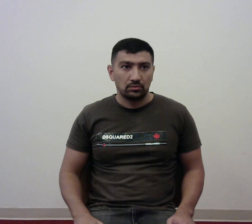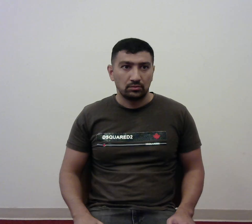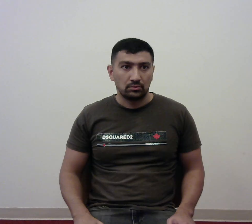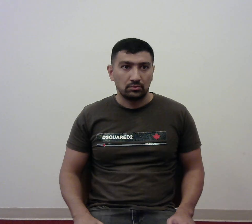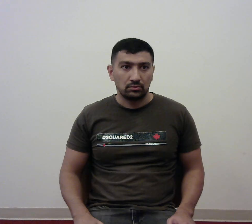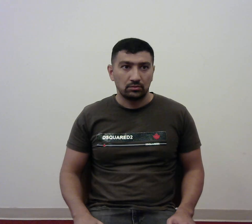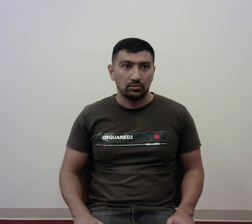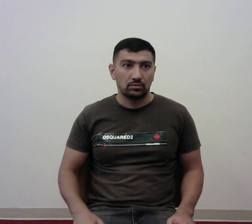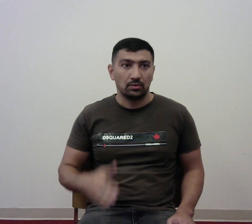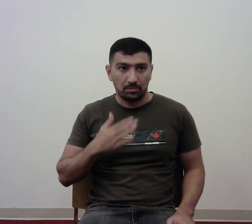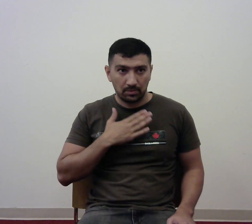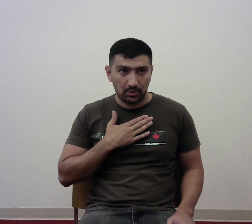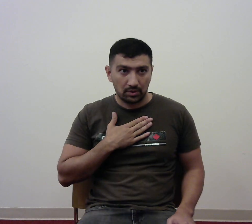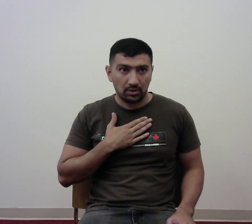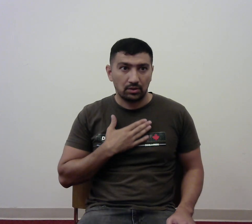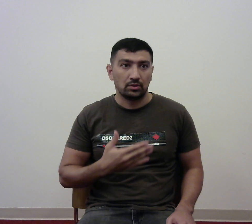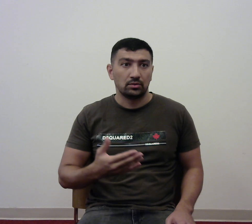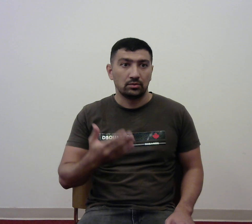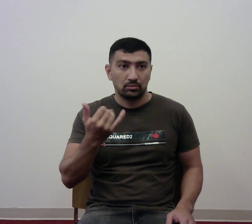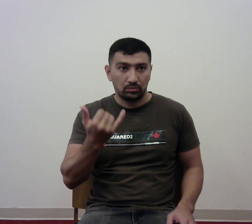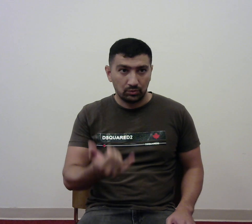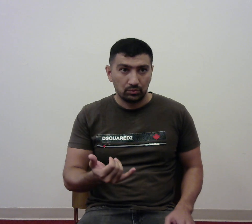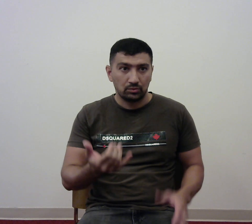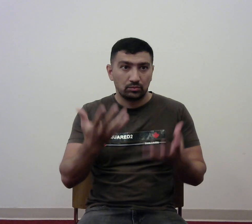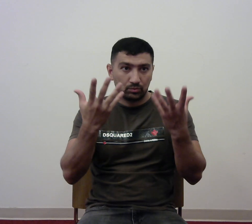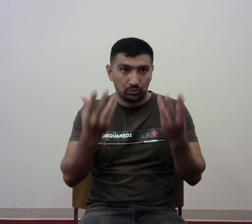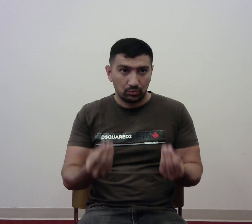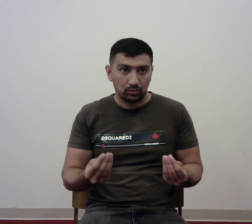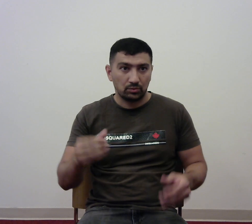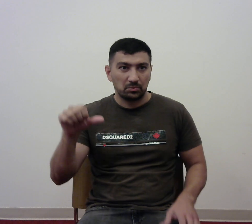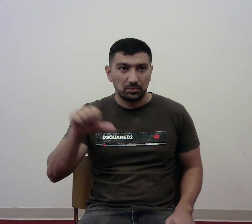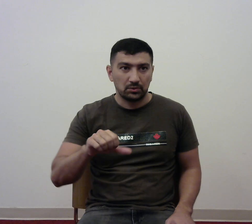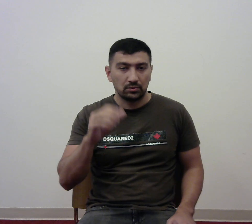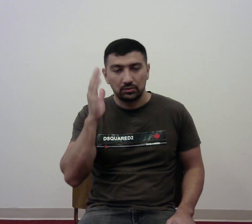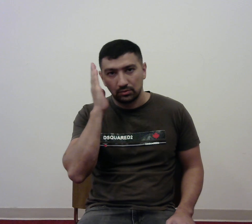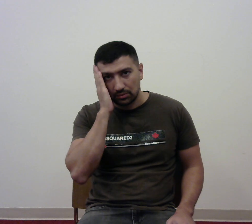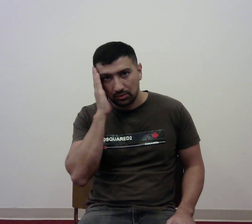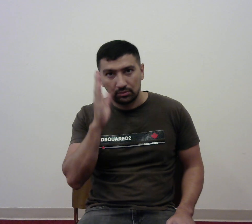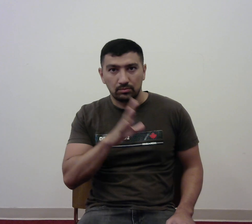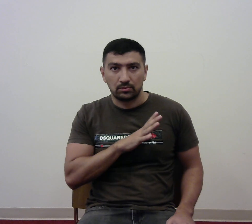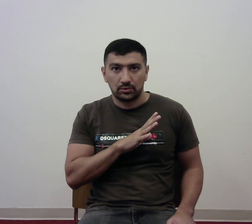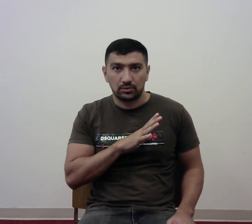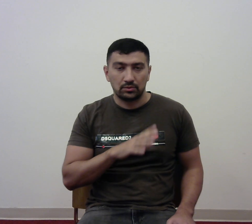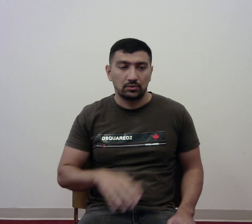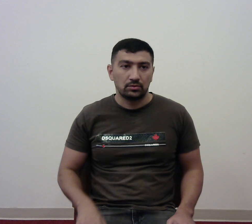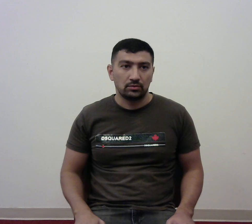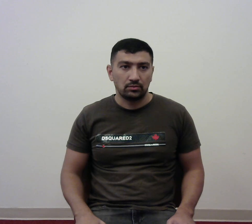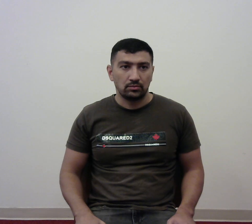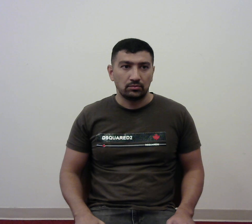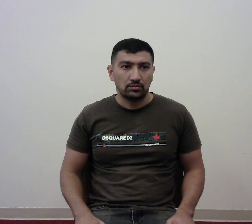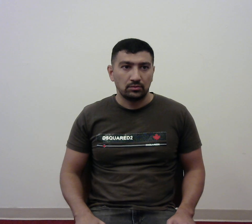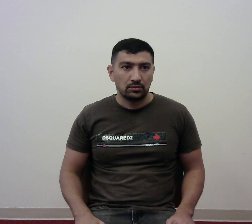Mən bu gün pis yatmışam